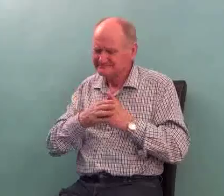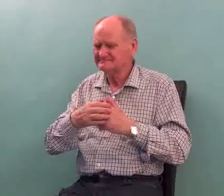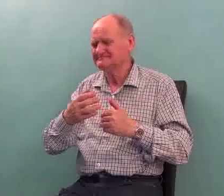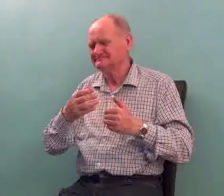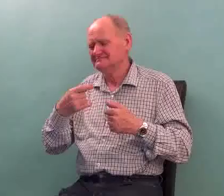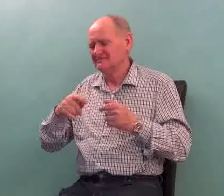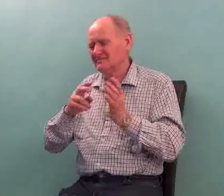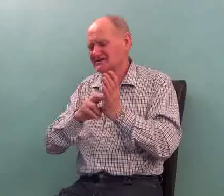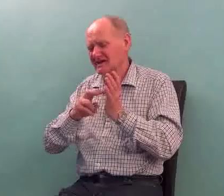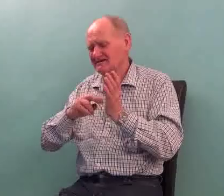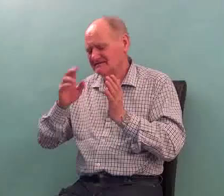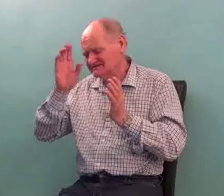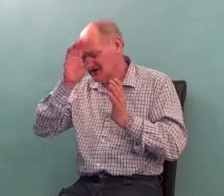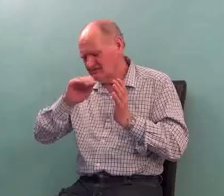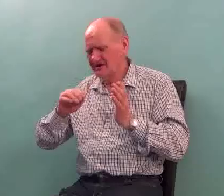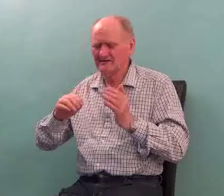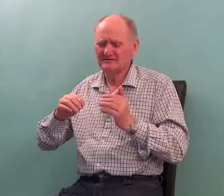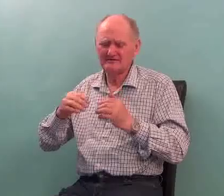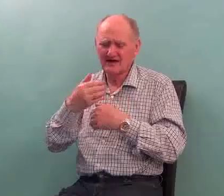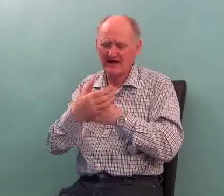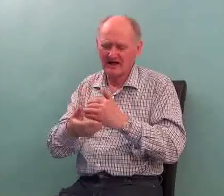Zapomniałem o chlebie.